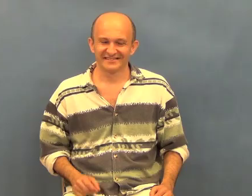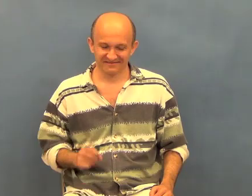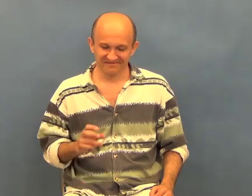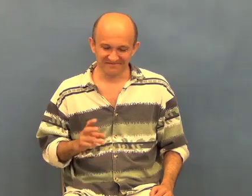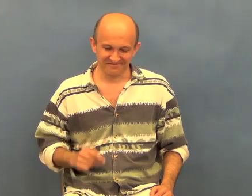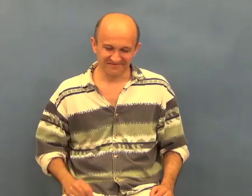Tak.